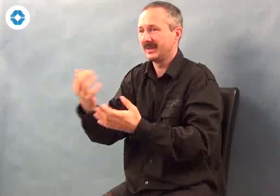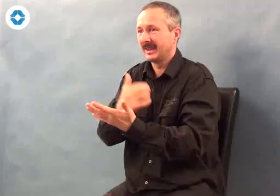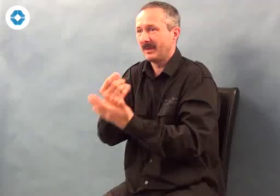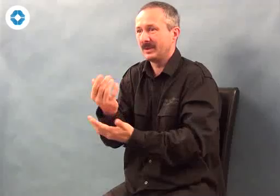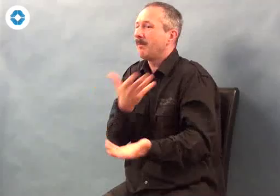Nie ma pieniędzy.